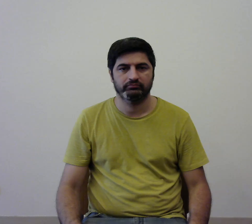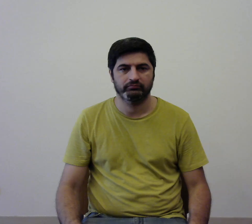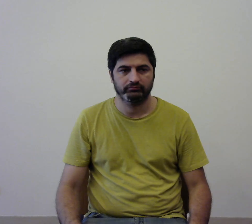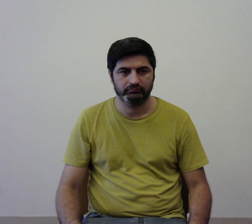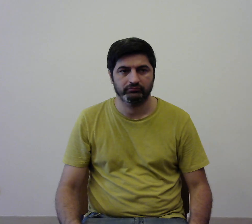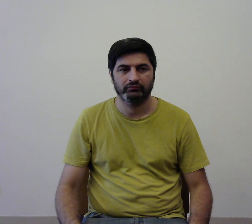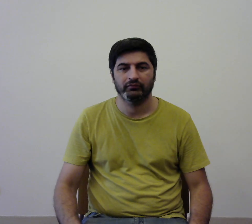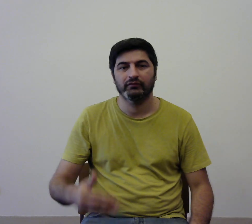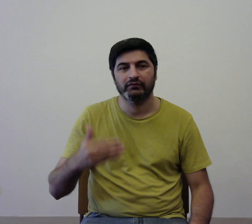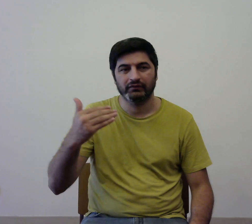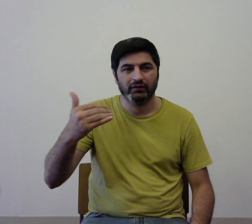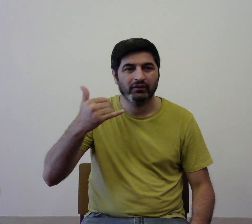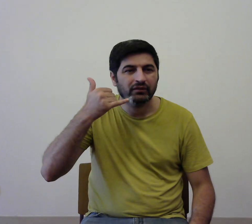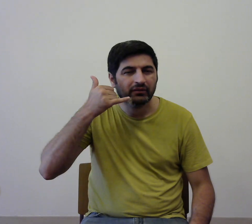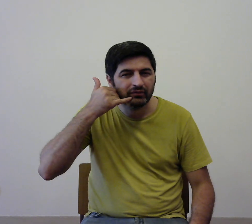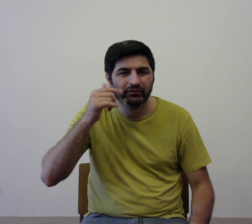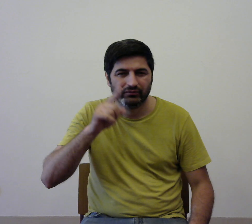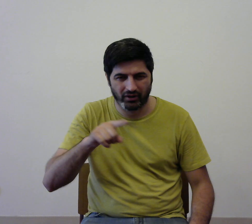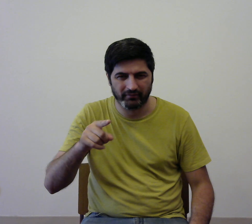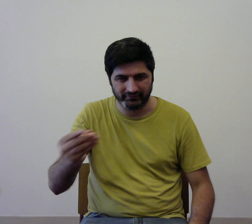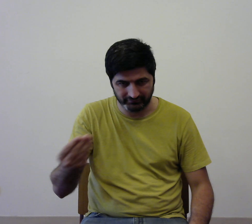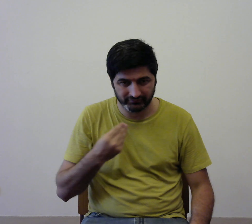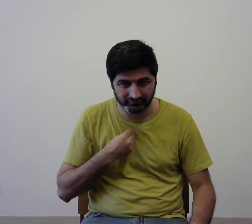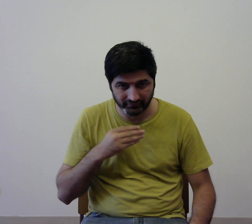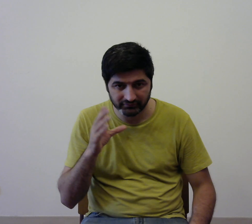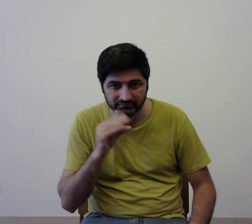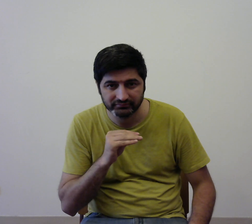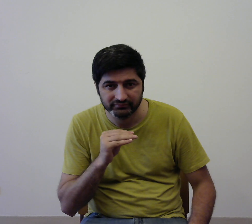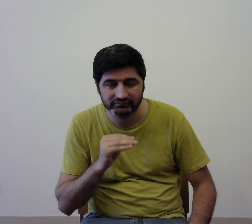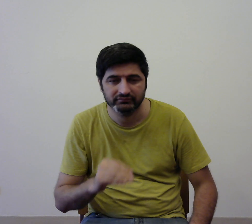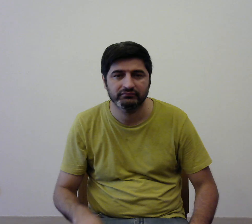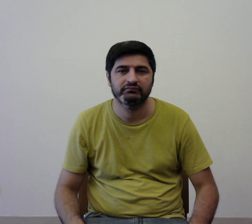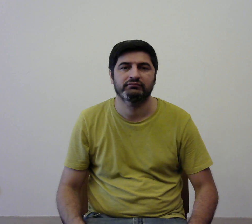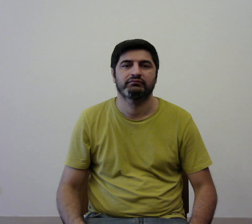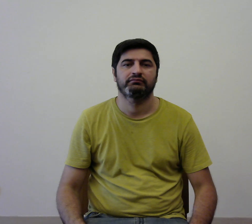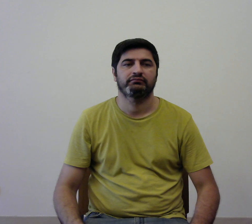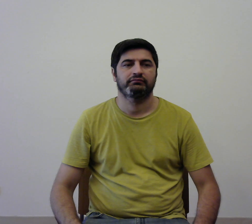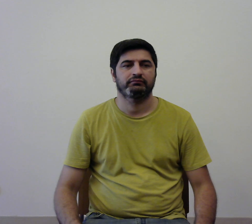Siz telefon nömrənizi verə bilərsinizmi?